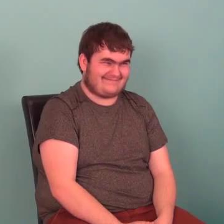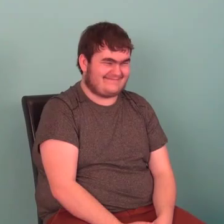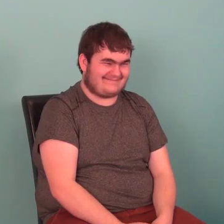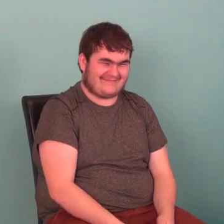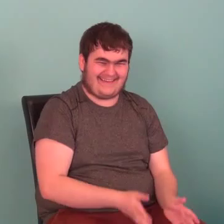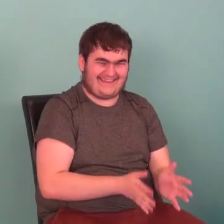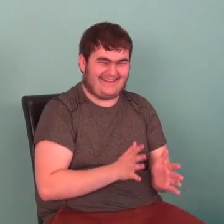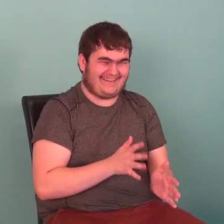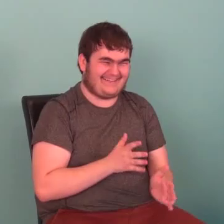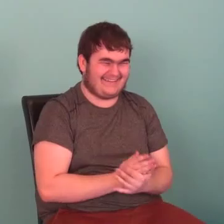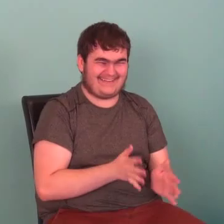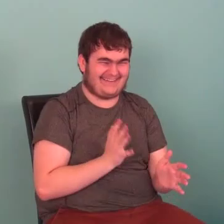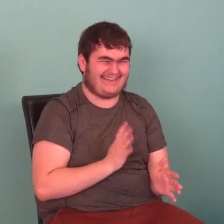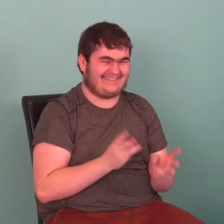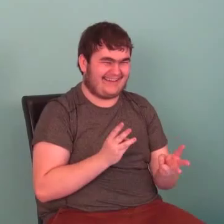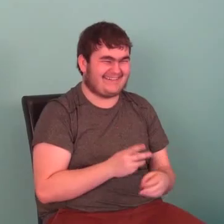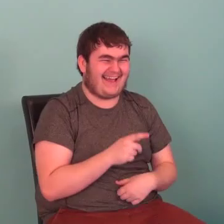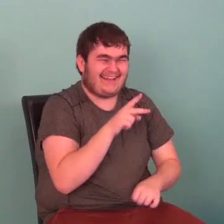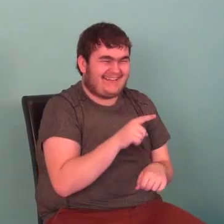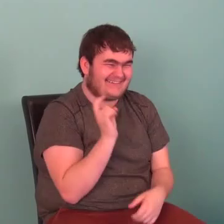Rozmawiać w języku migowym jest ważniejsze, a to tam, to nieważne.